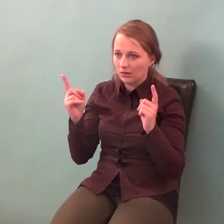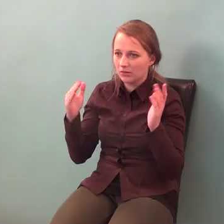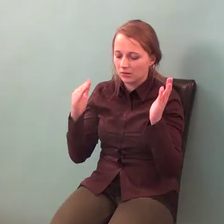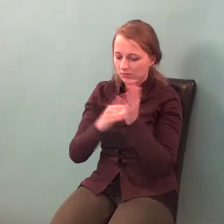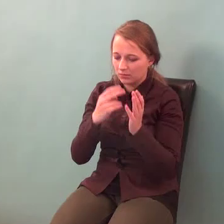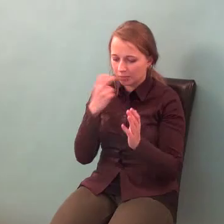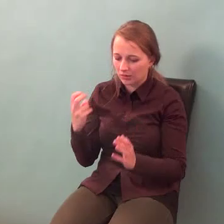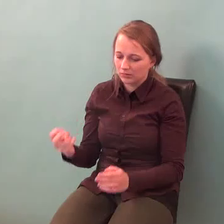Nie dotykać prądu.